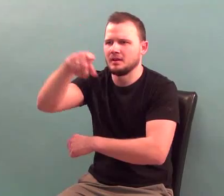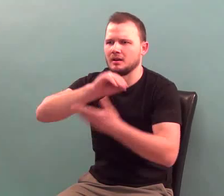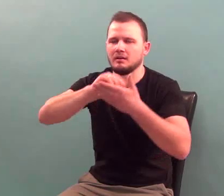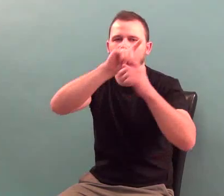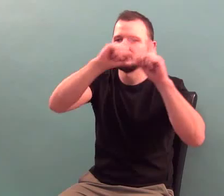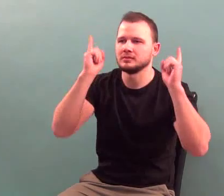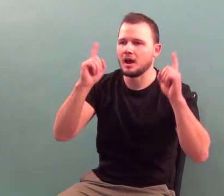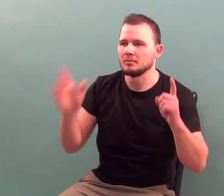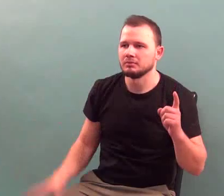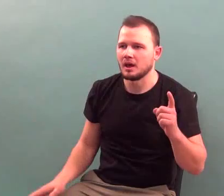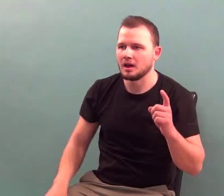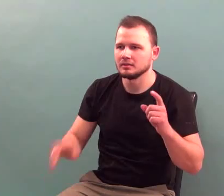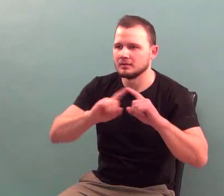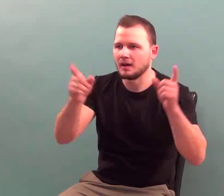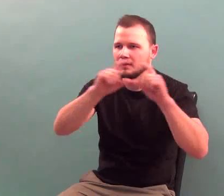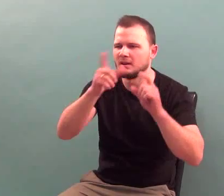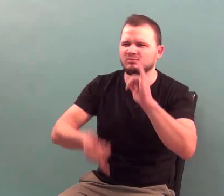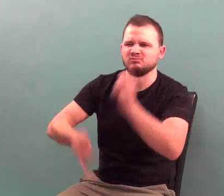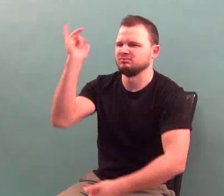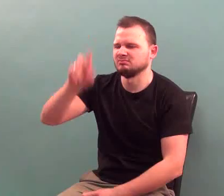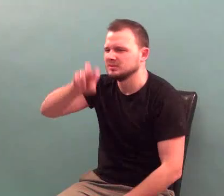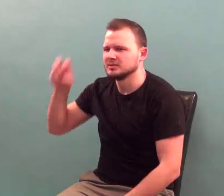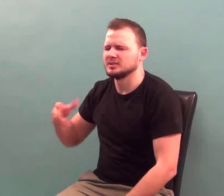Jest napis z zakazem wpuszczania psów, ktoś kopie kota i kot upada.